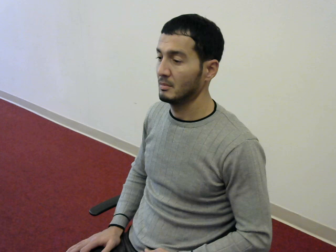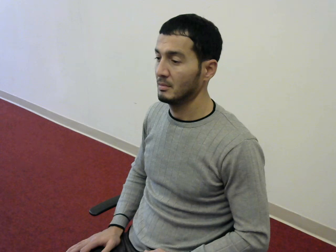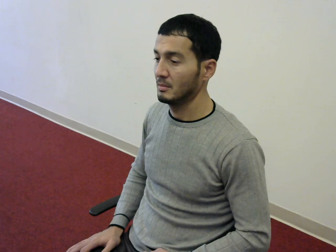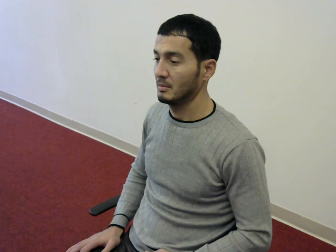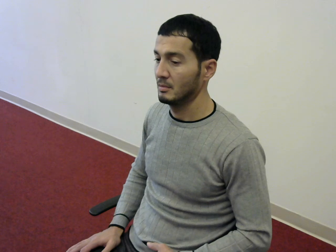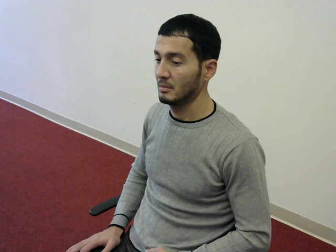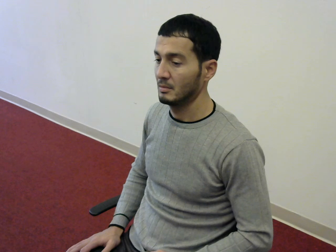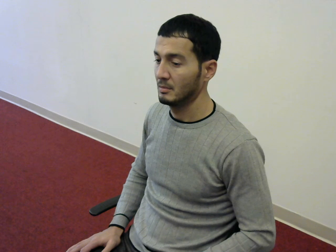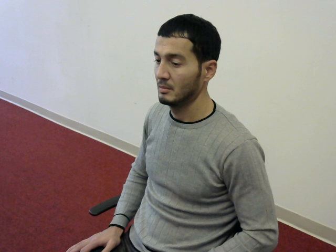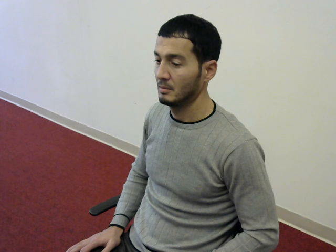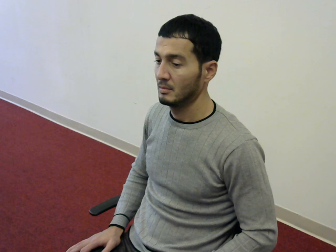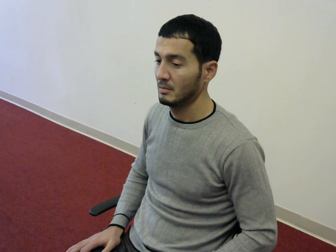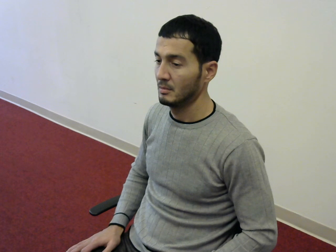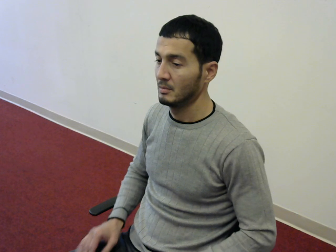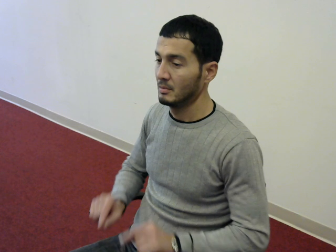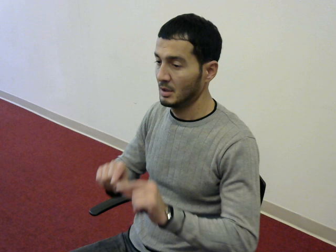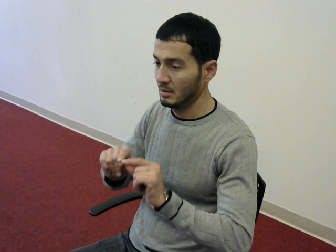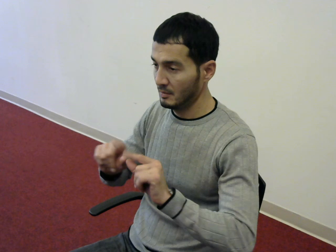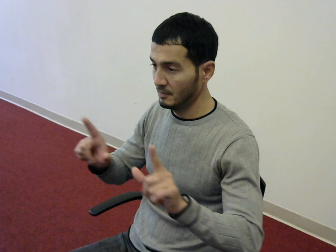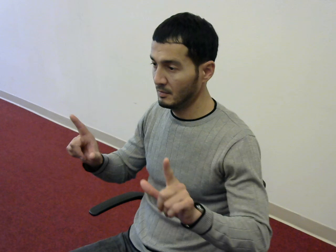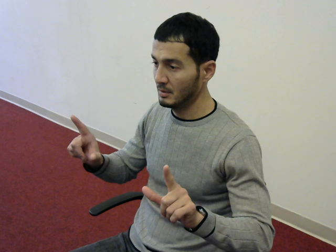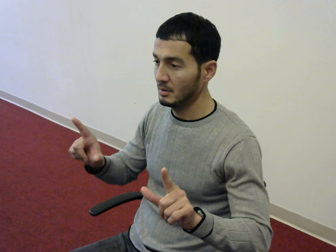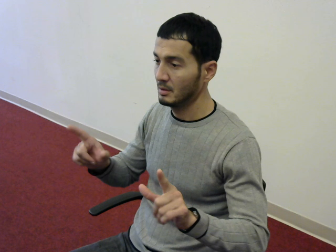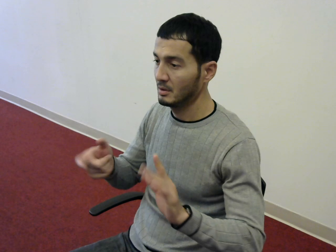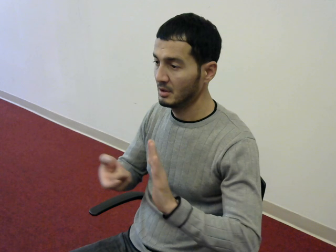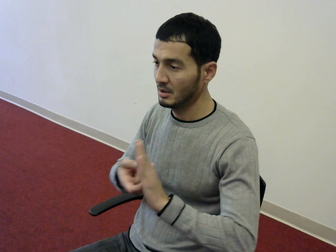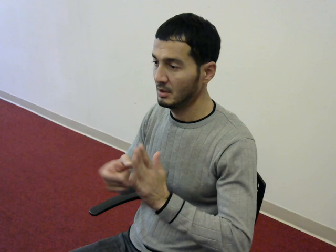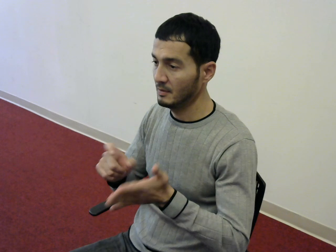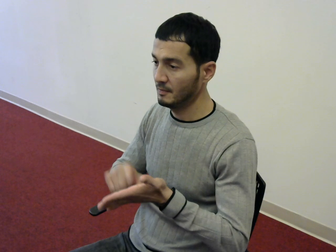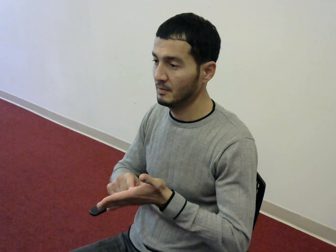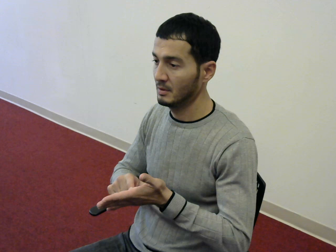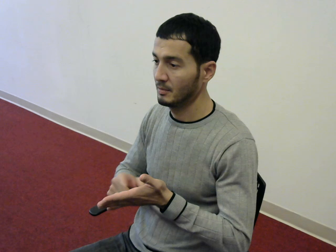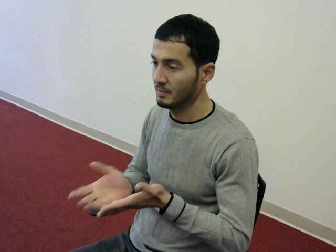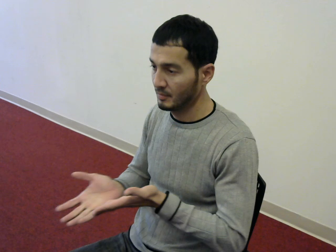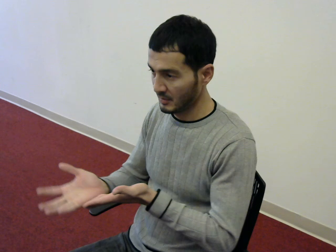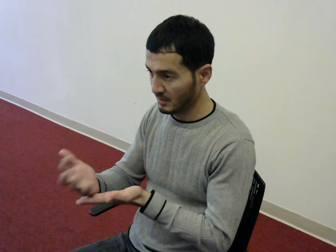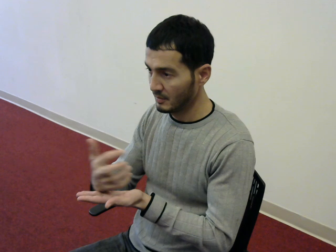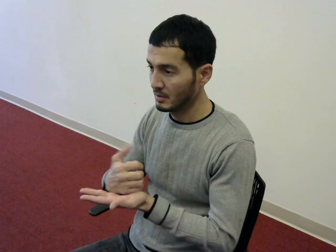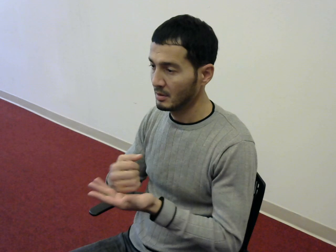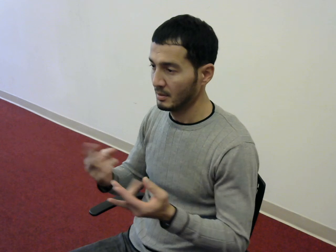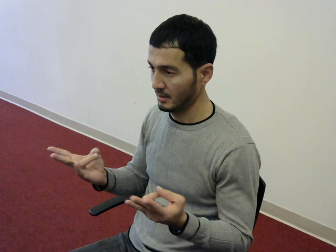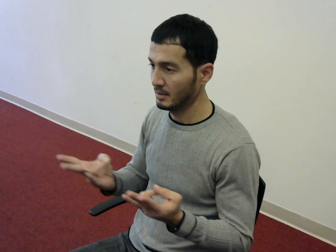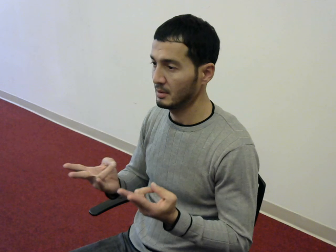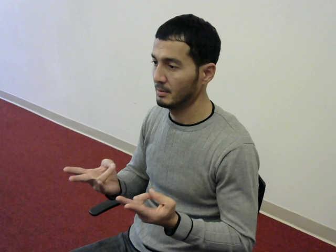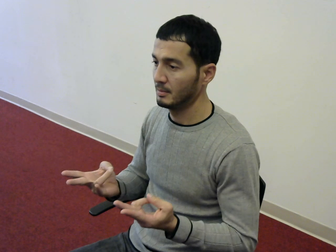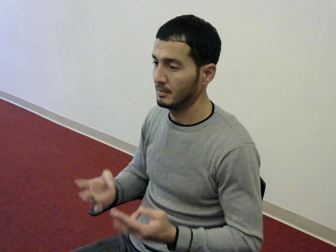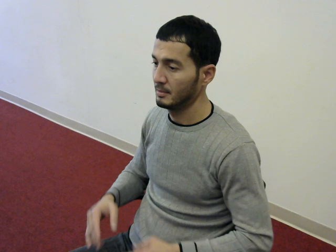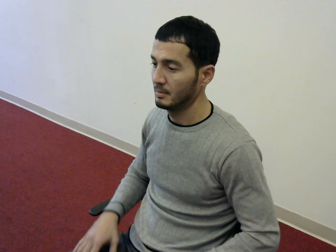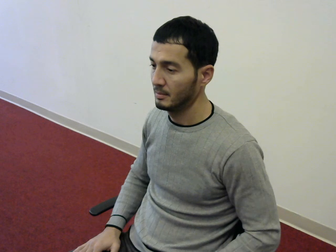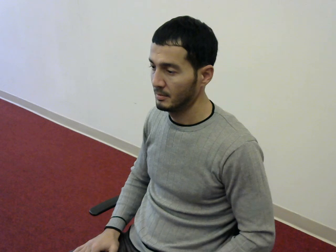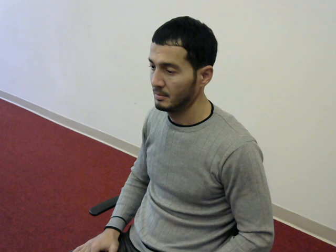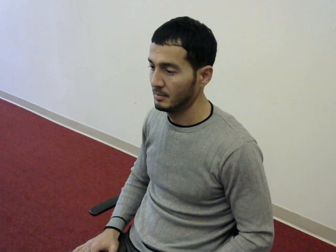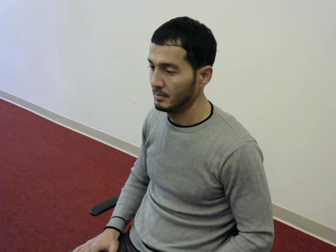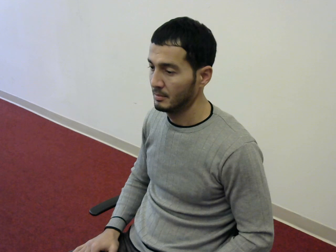Məktəbdə otaqları yığışdırmaq lazımdır